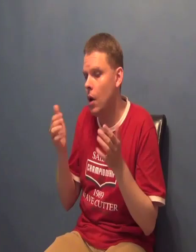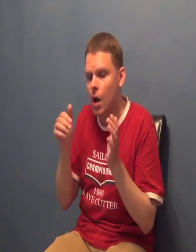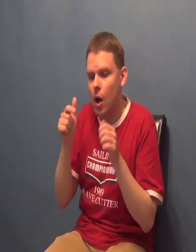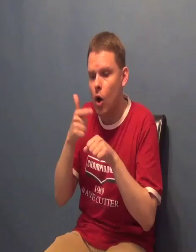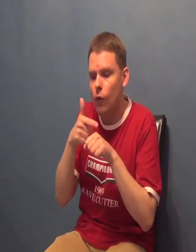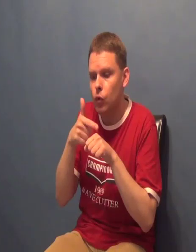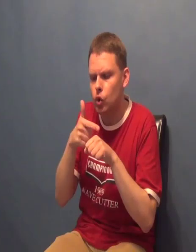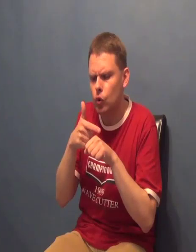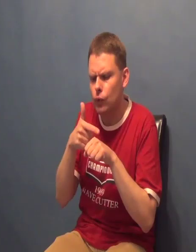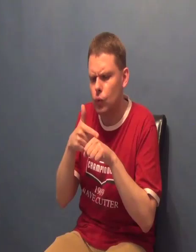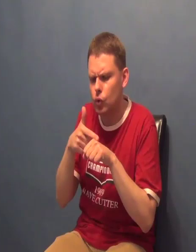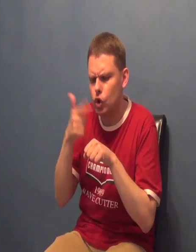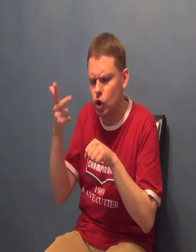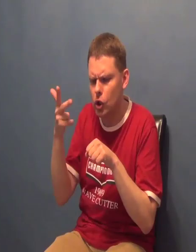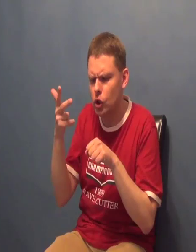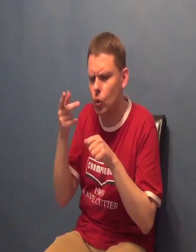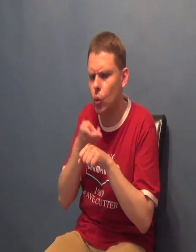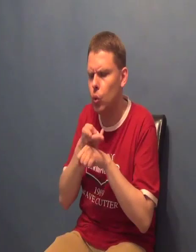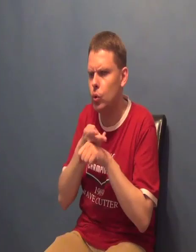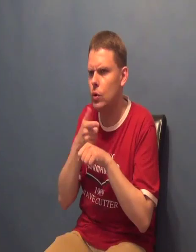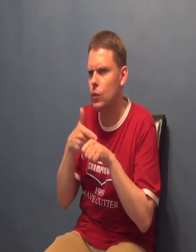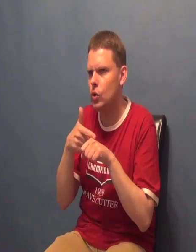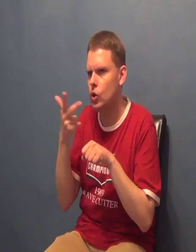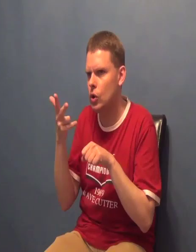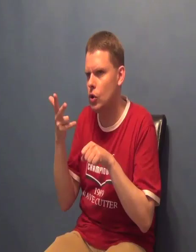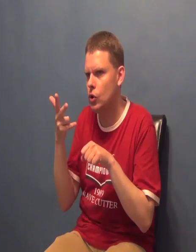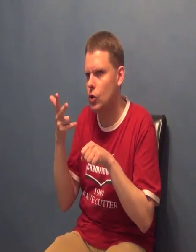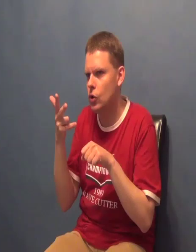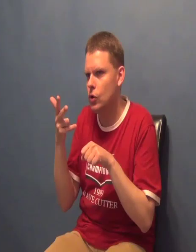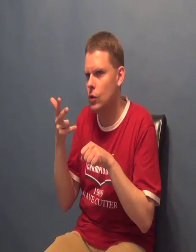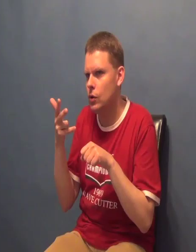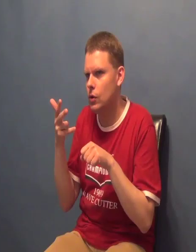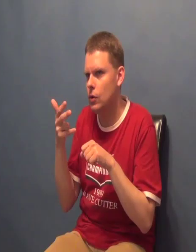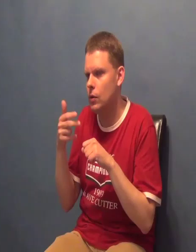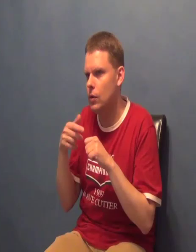Dwudziesty trzeci luty, dwudziesty trzeci.